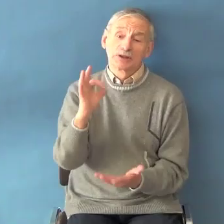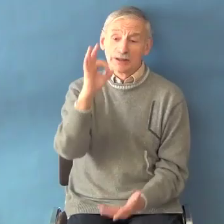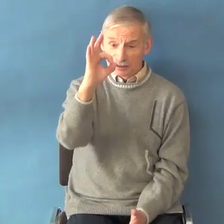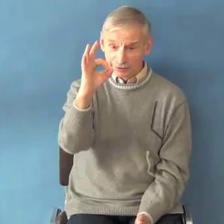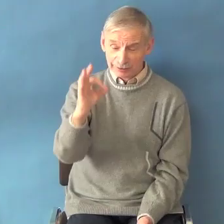Zero.